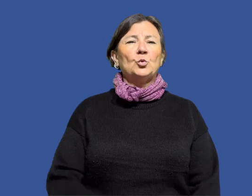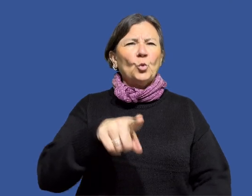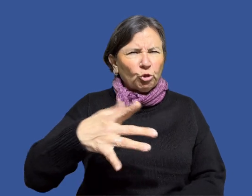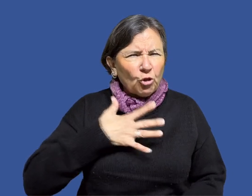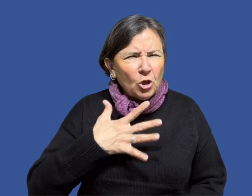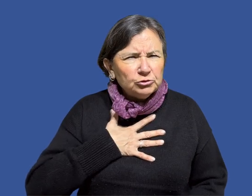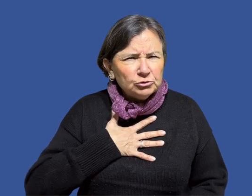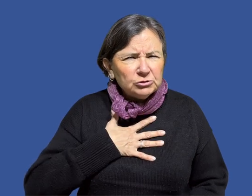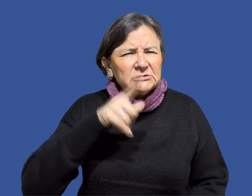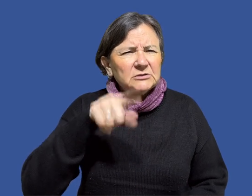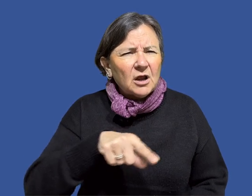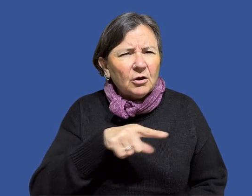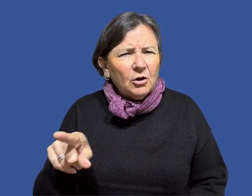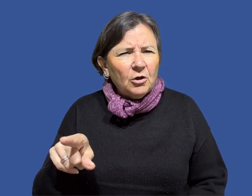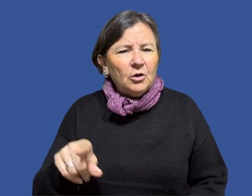Tens tos?